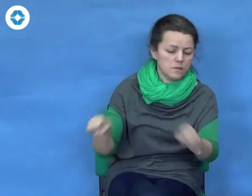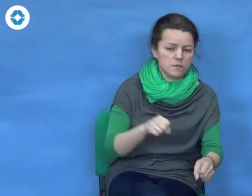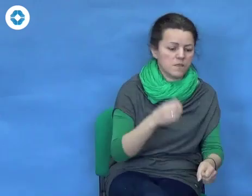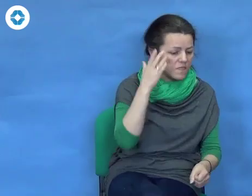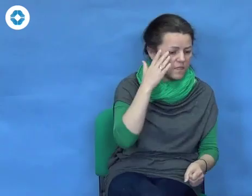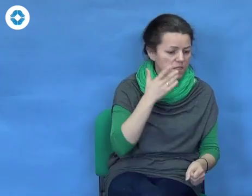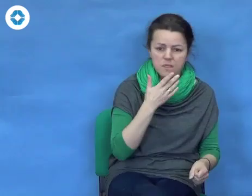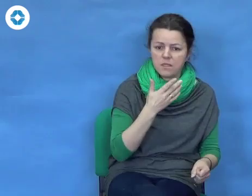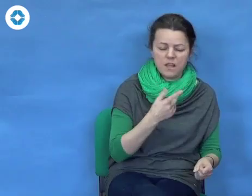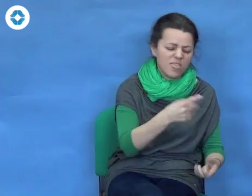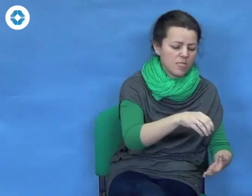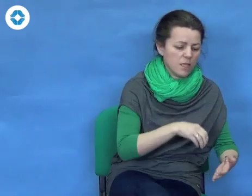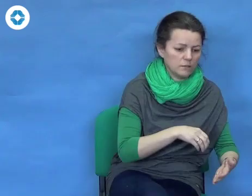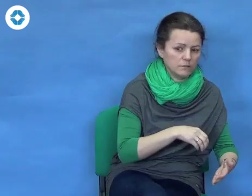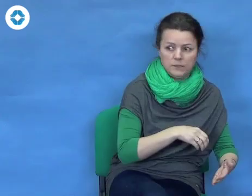Pomyślał, że weźmie sobie jedną gruszkę.